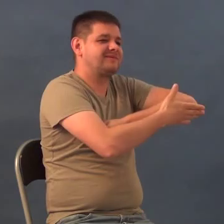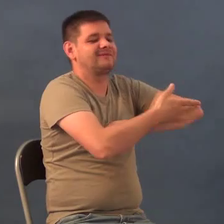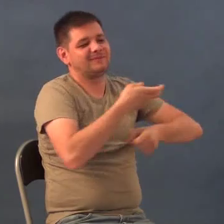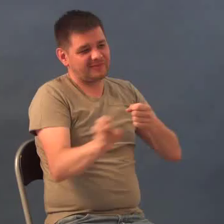Kot jest wyrzucony.